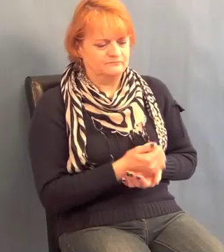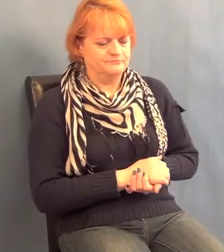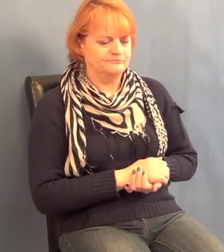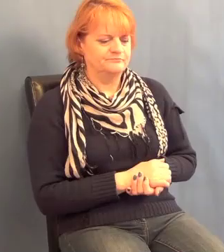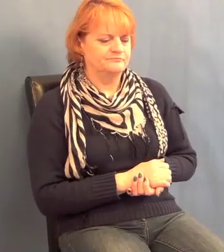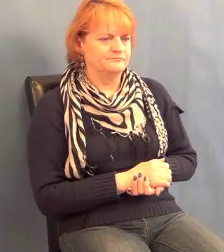Ja nie wiem.